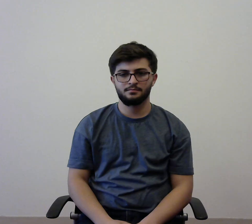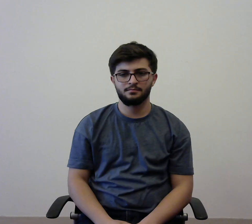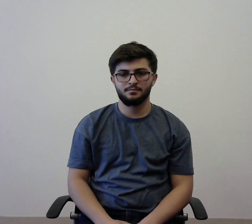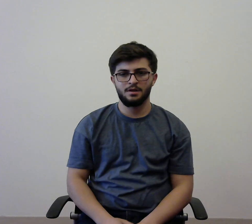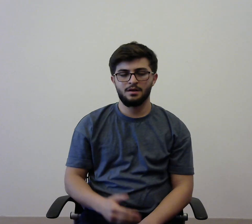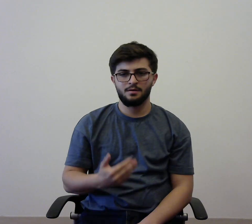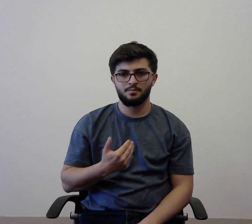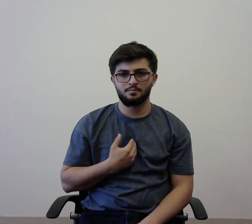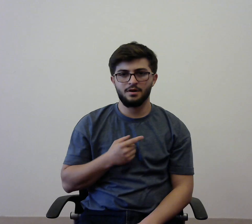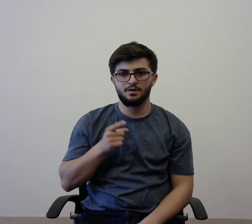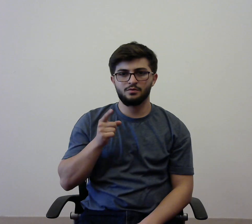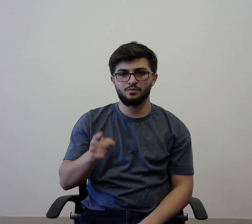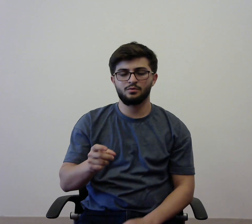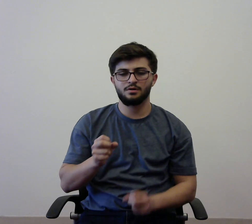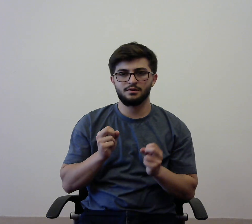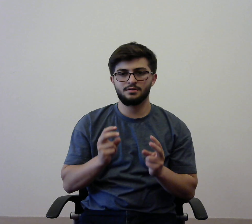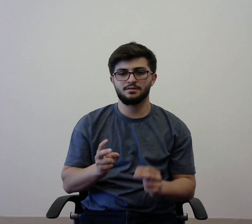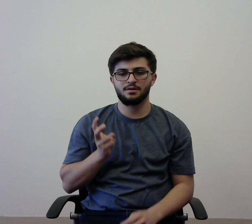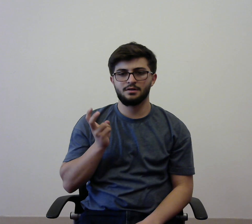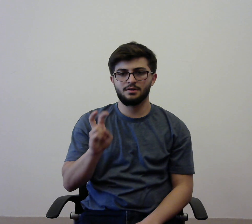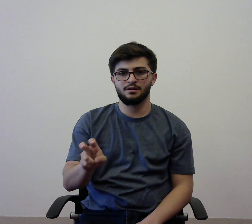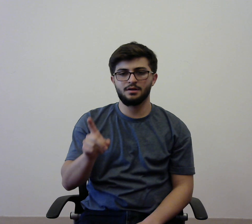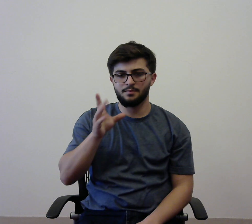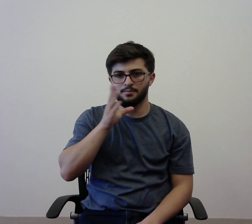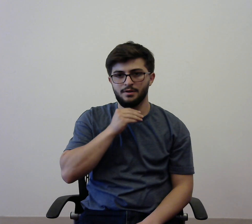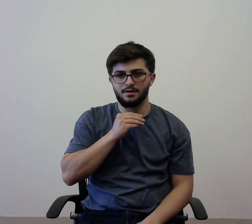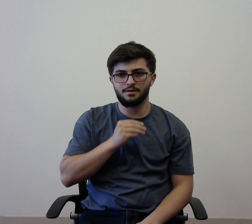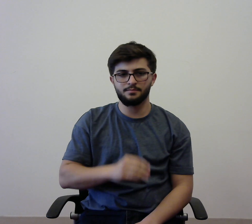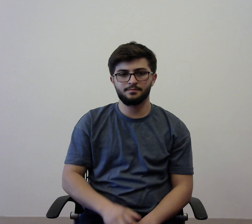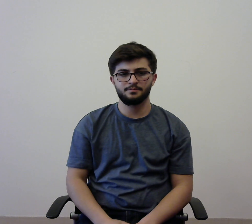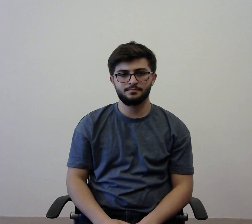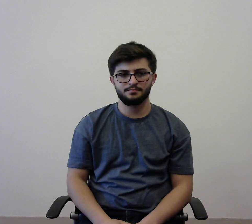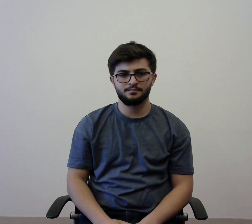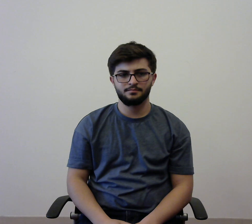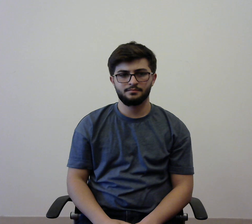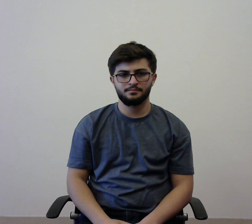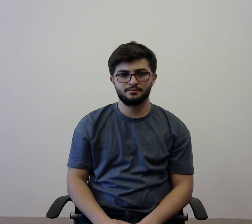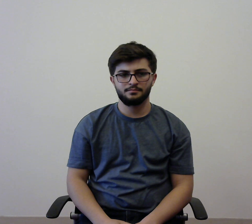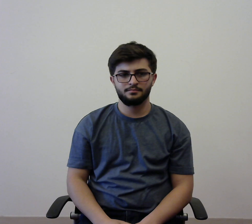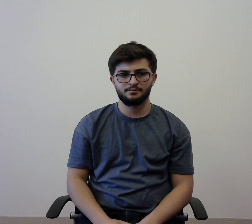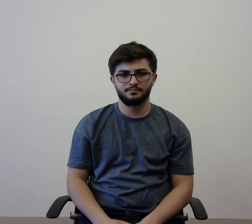Mən ora necə gedə bilərəm?